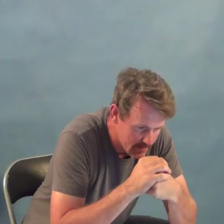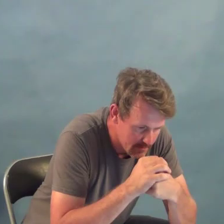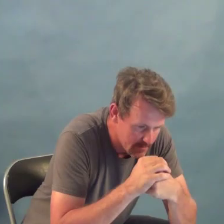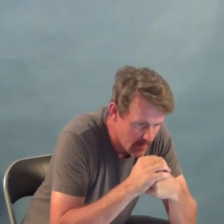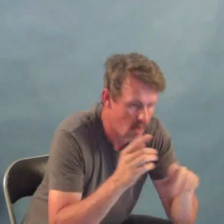Hej!